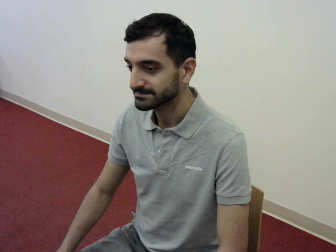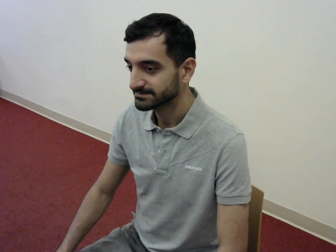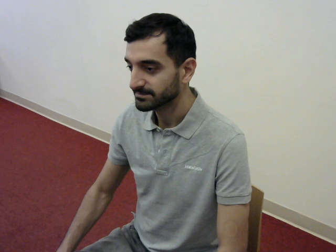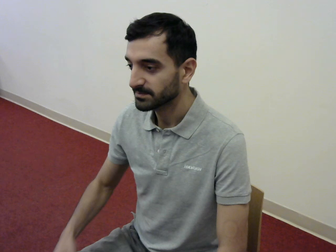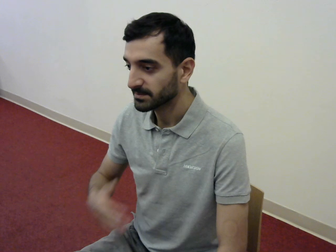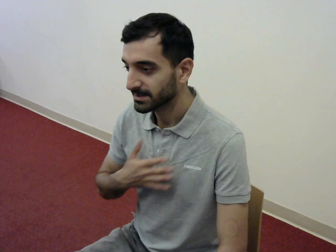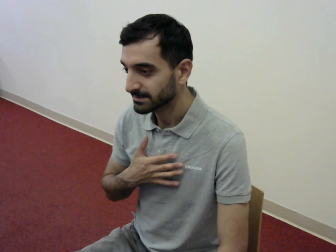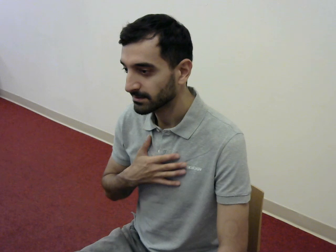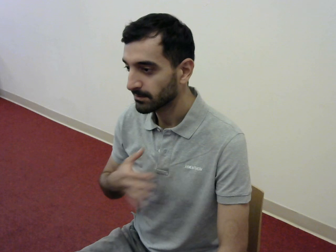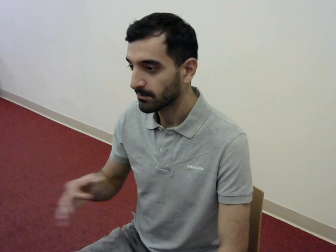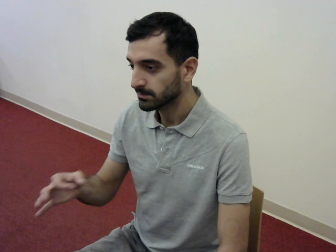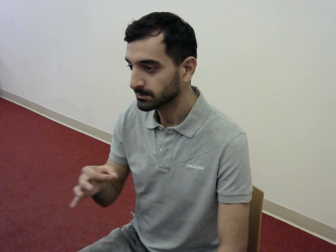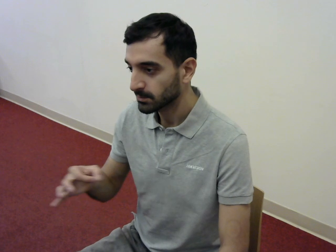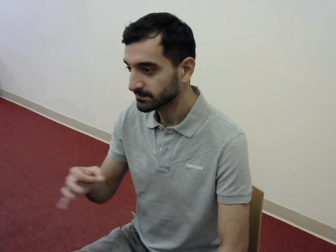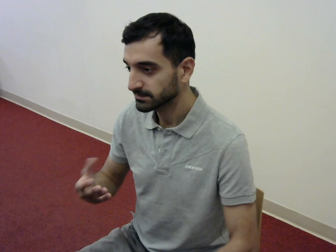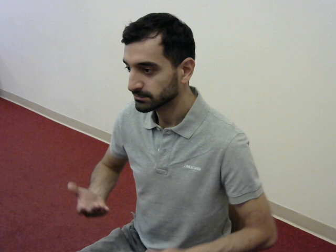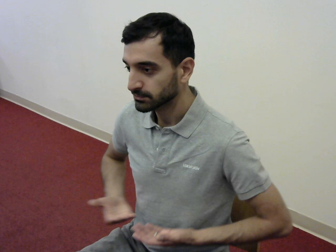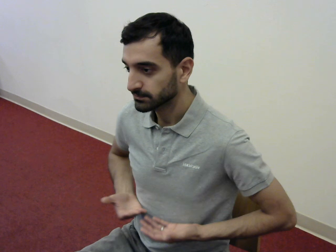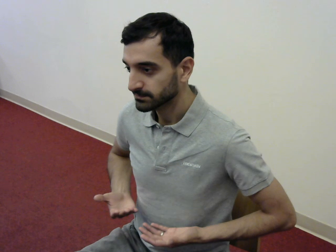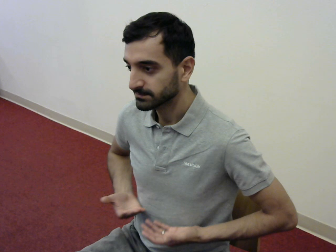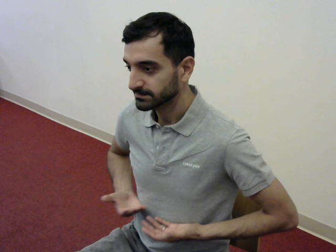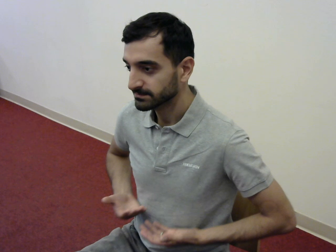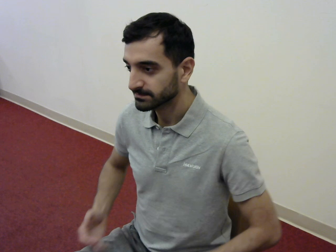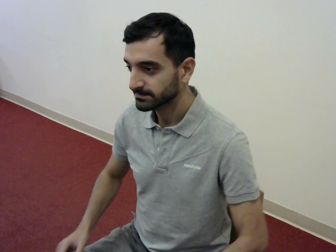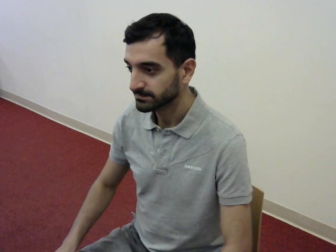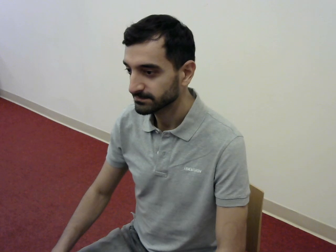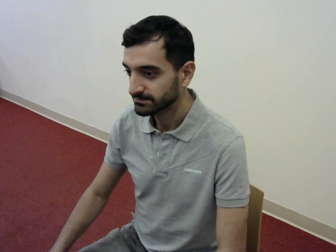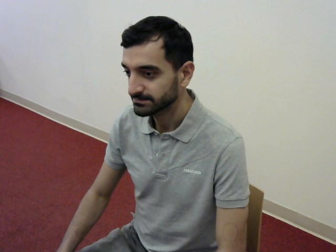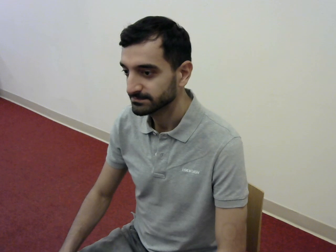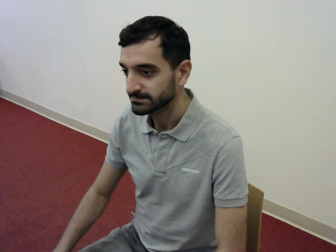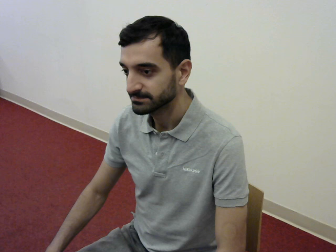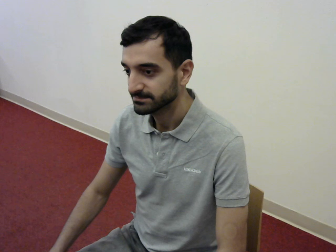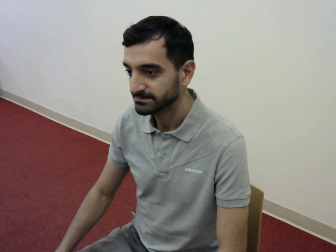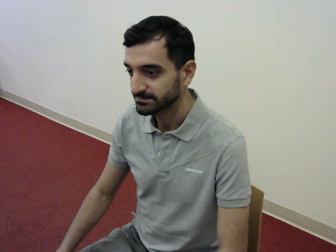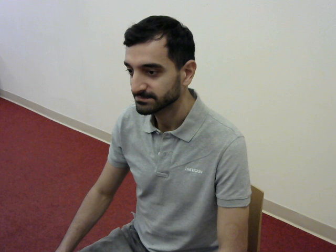Mən rayonda yaşayıram